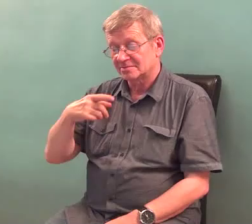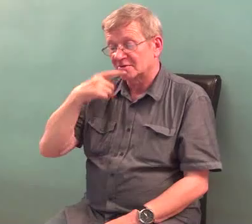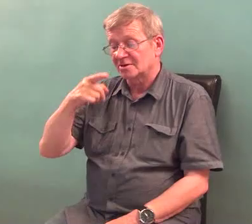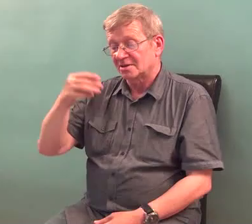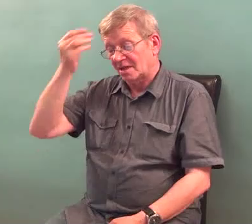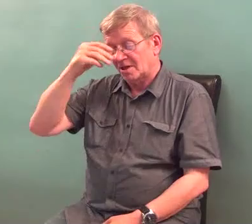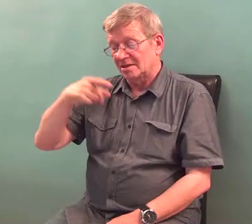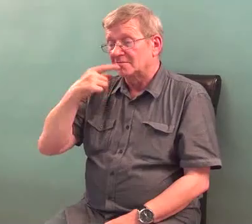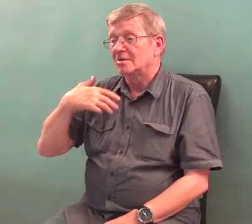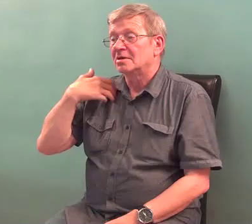Nauka języka angielskiego.